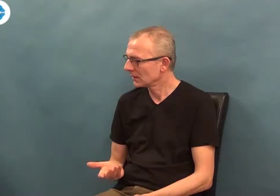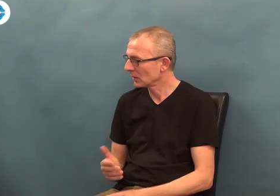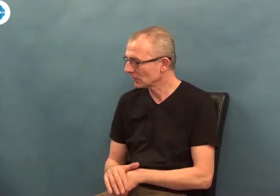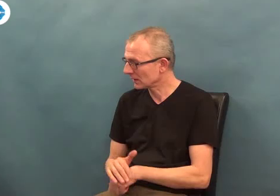Ja nie?